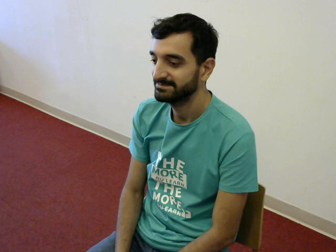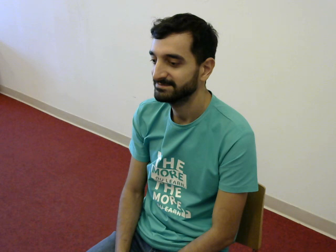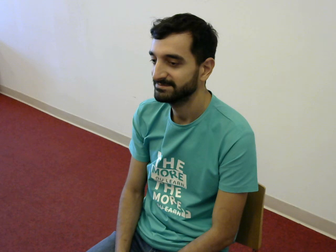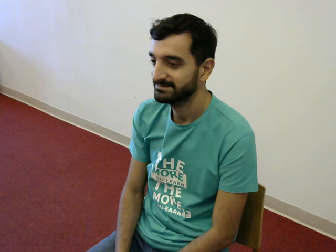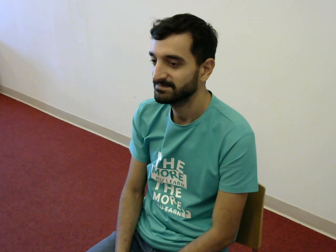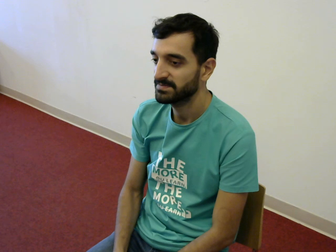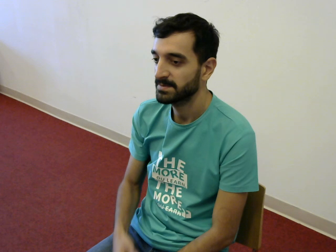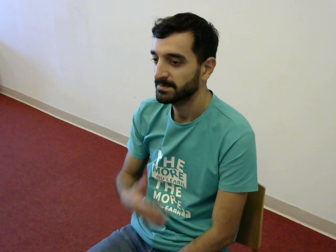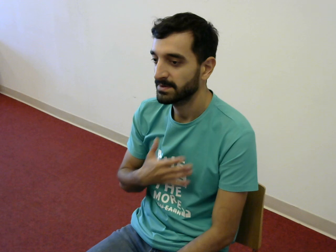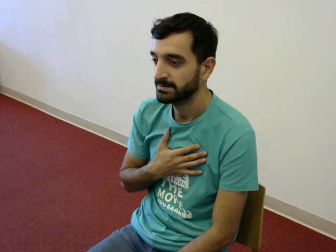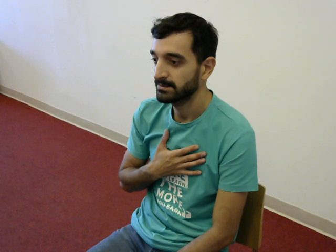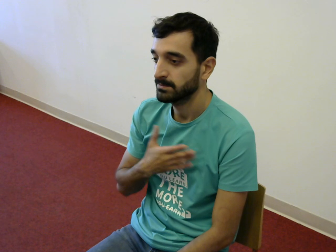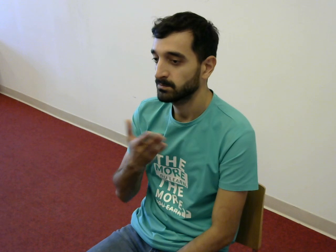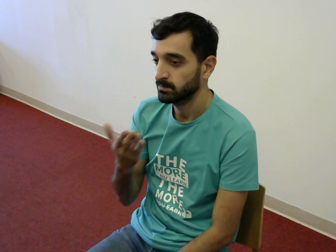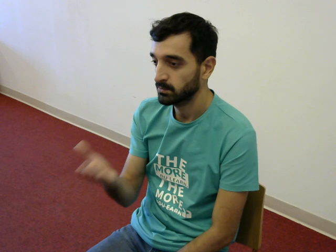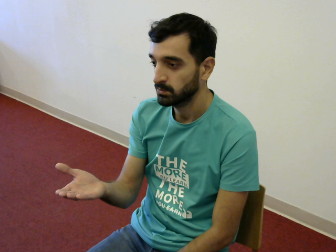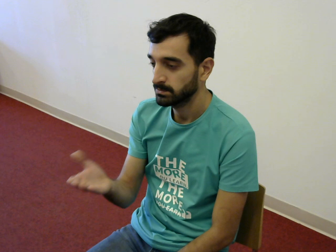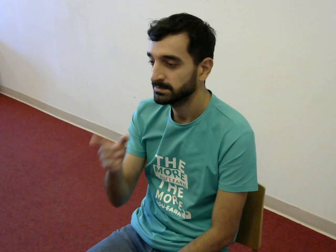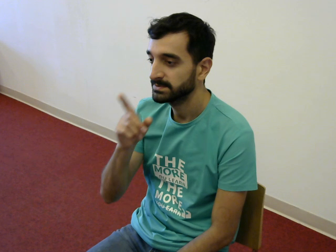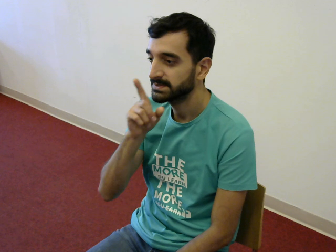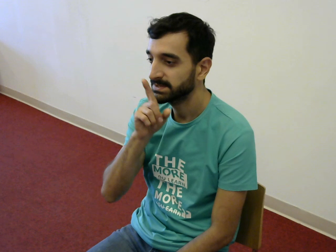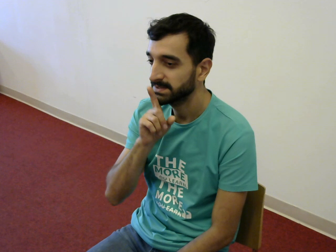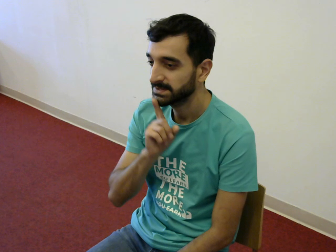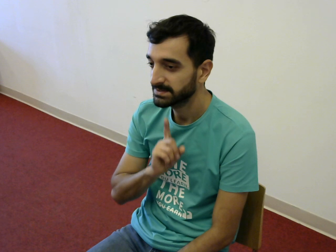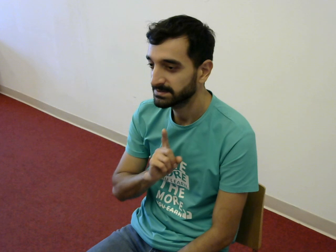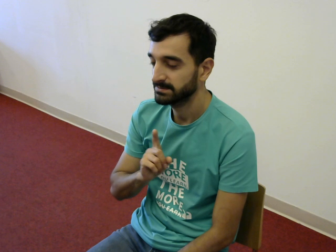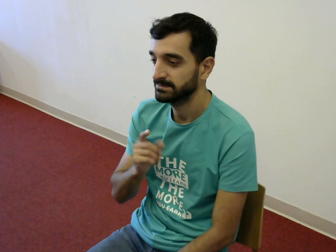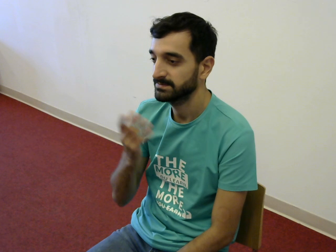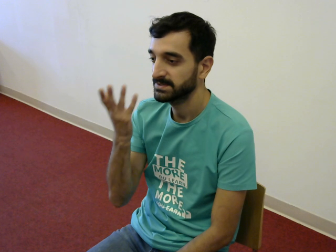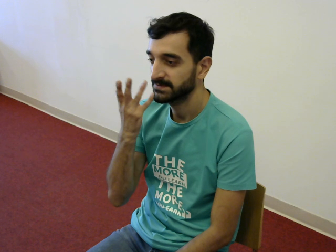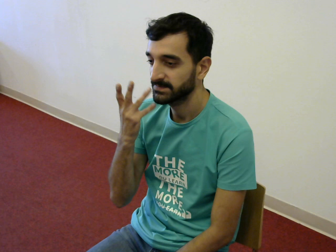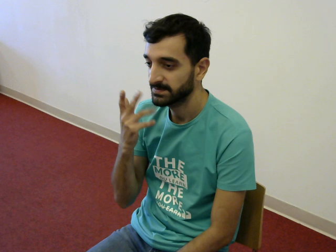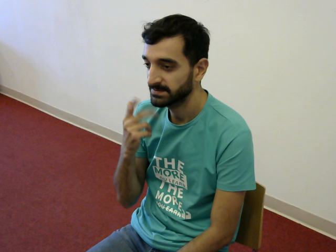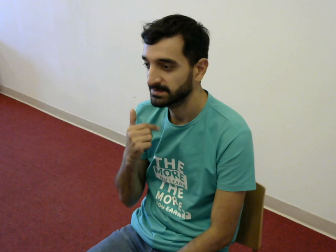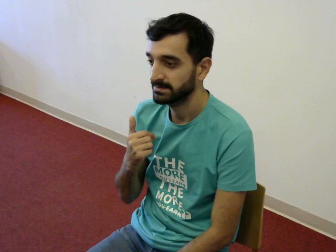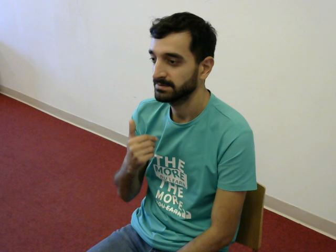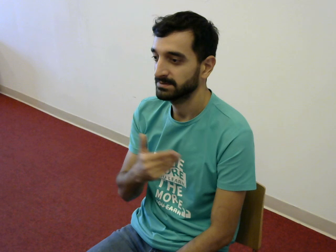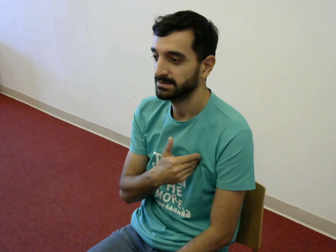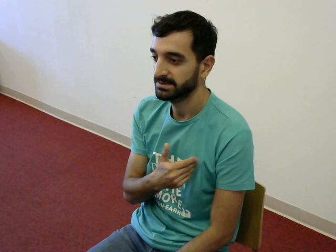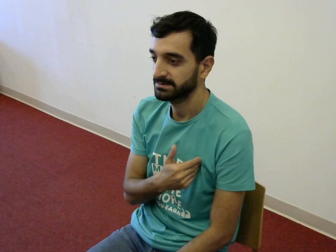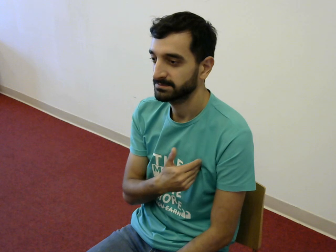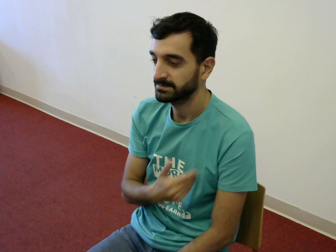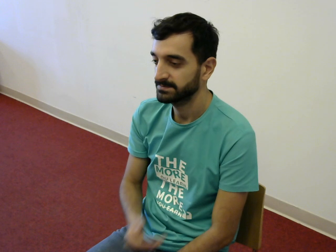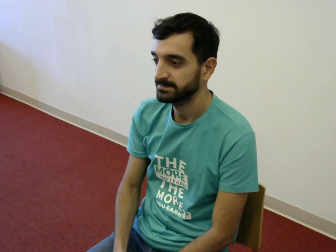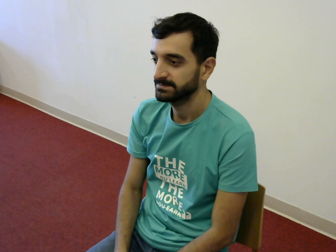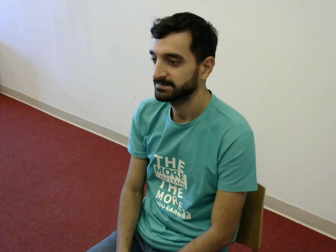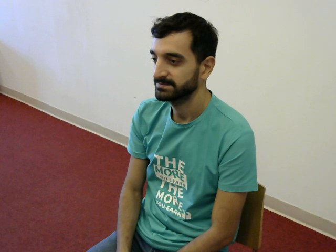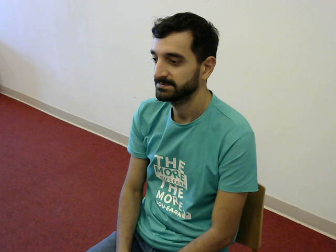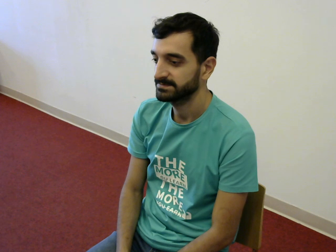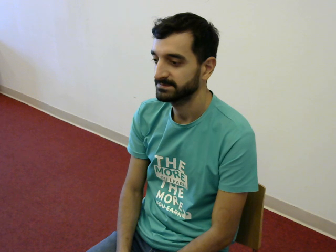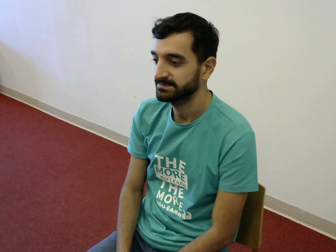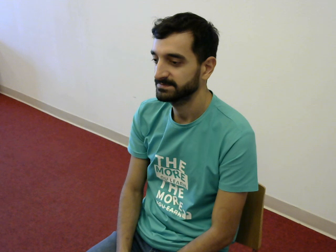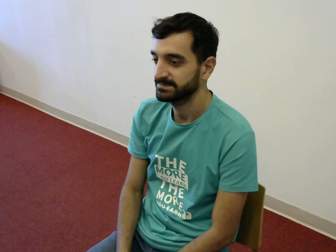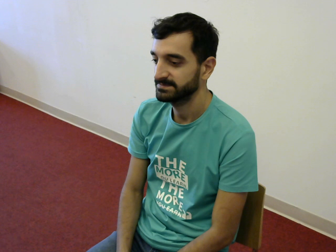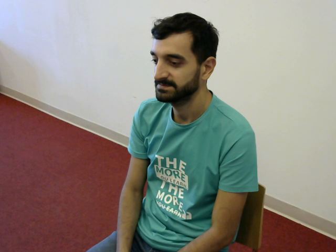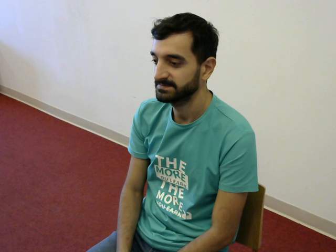Mən bunun göy rəngdə olanını istəyirəm